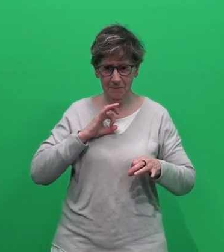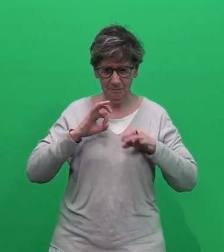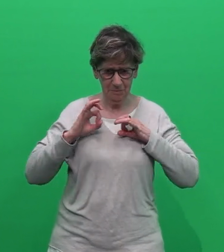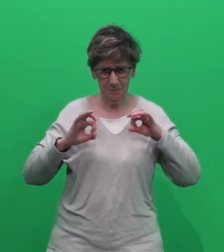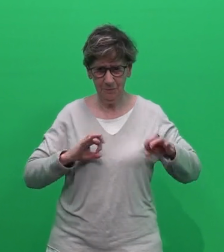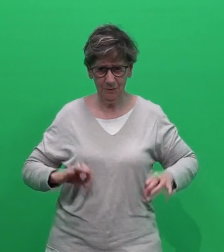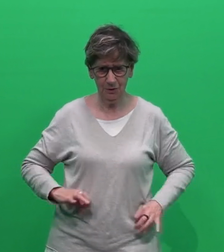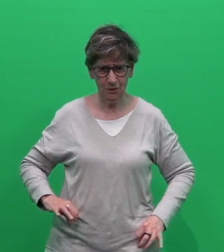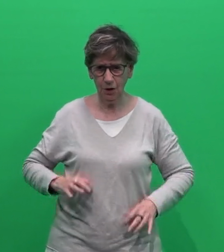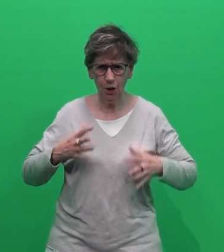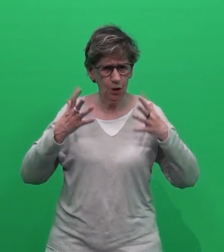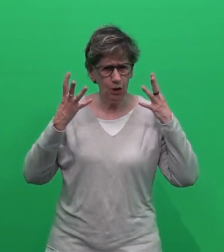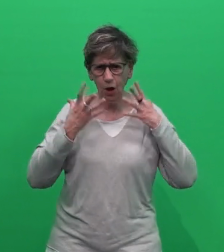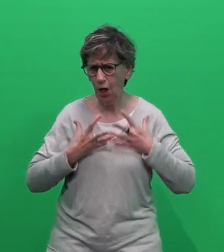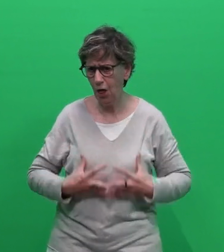Tinc taques repartides per tot el cos.